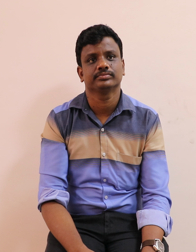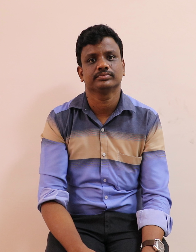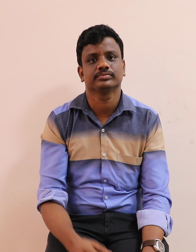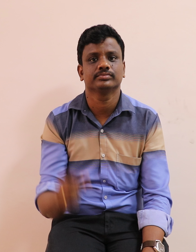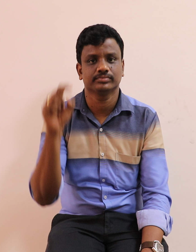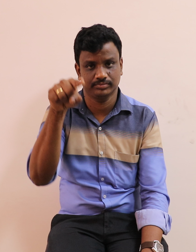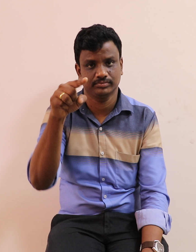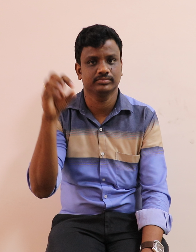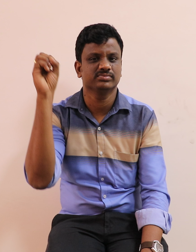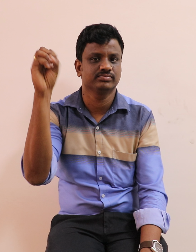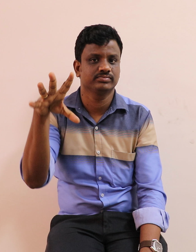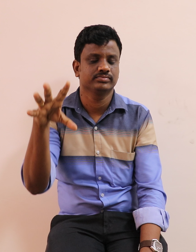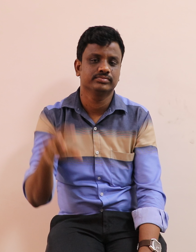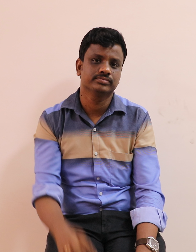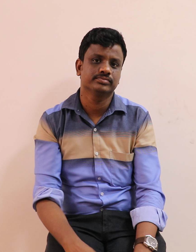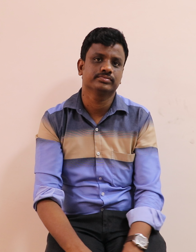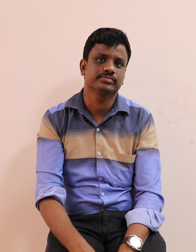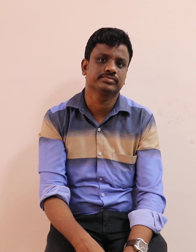you are bad